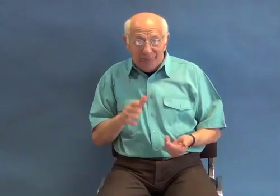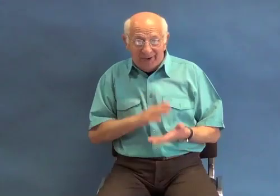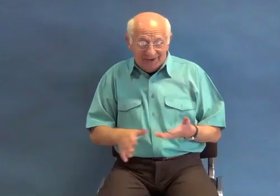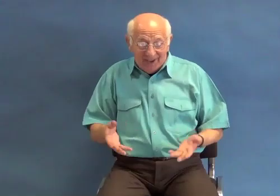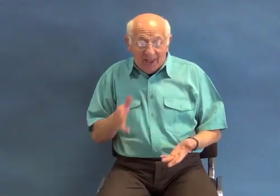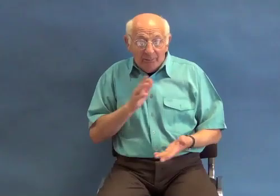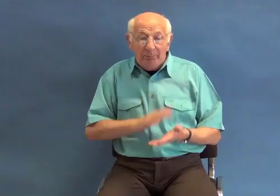Bez picia.